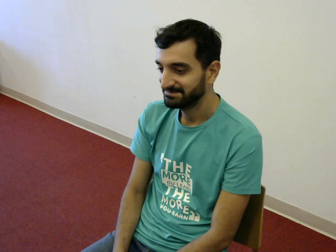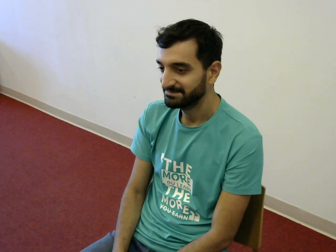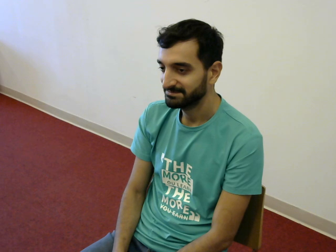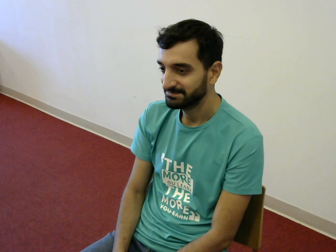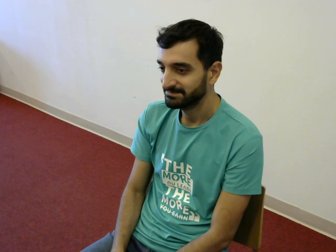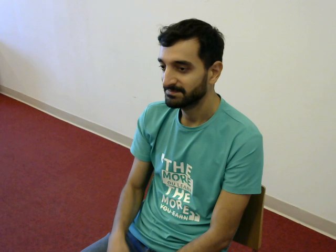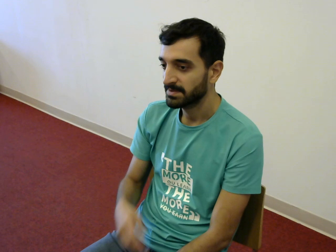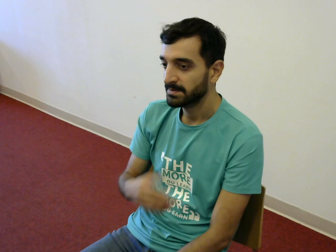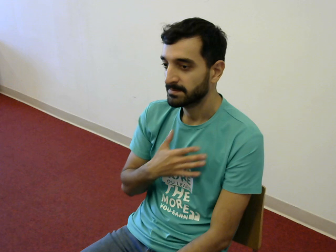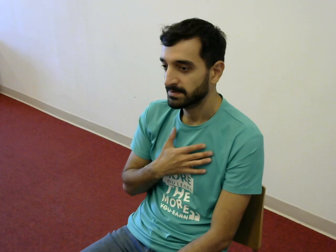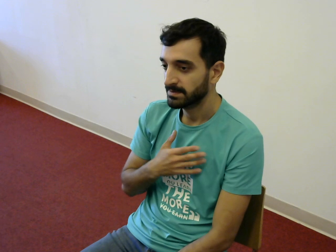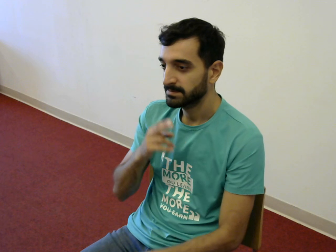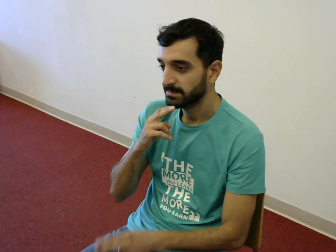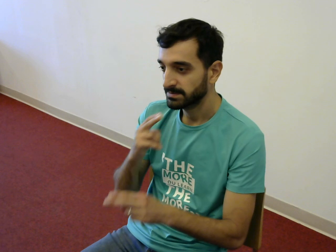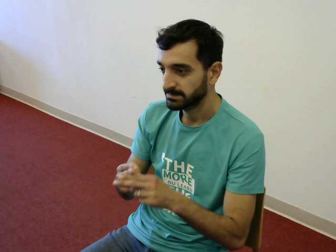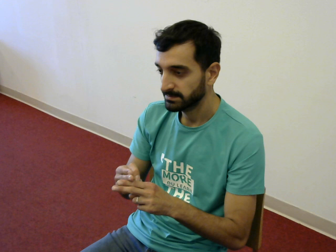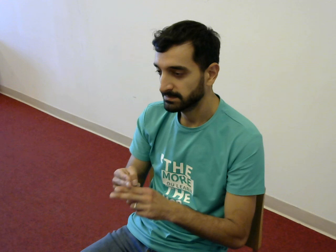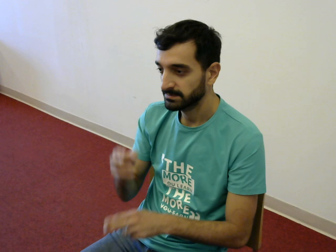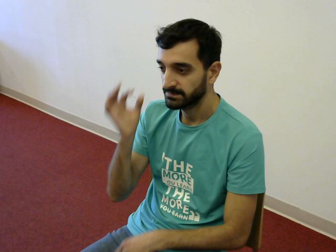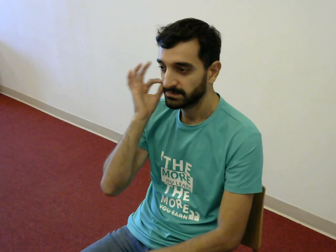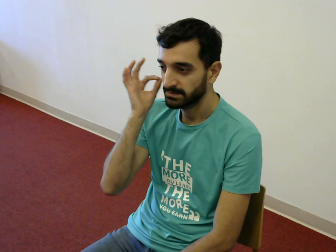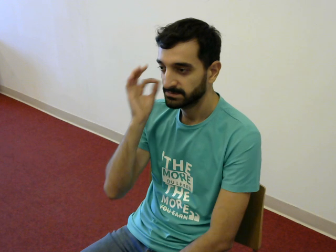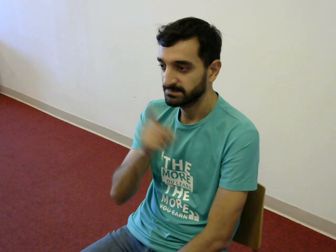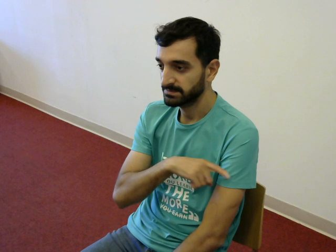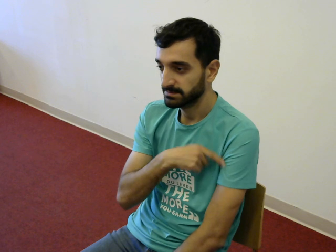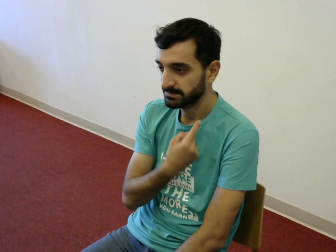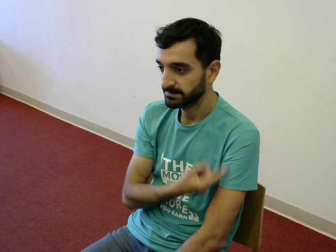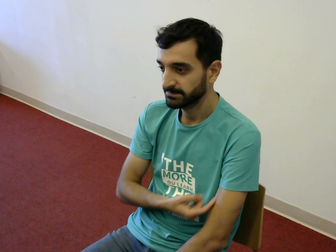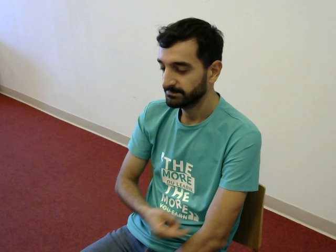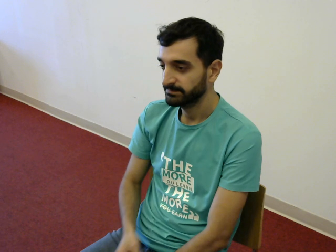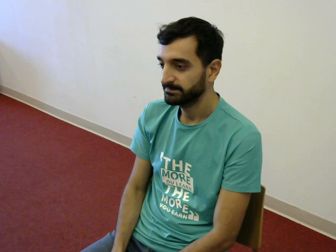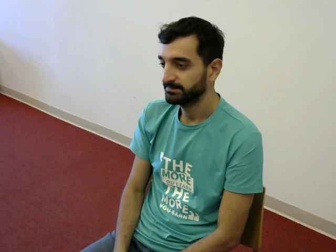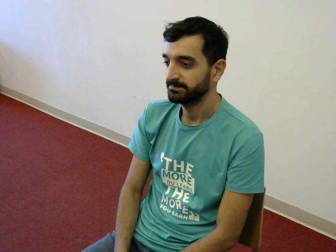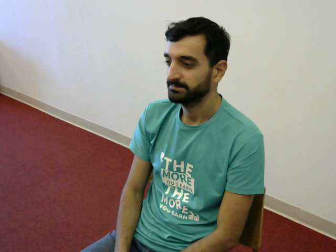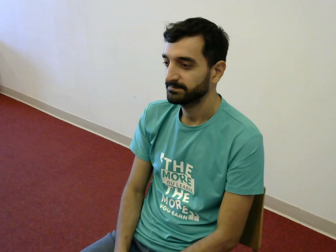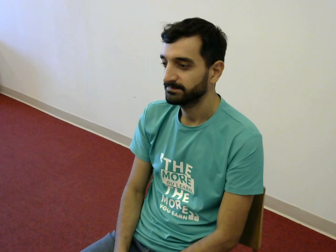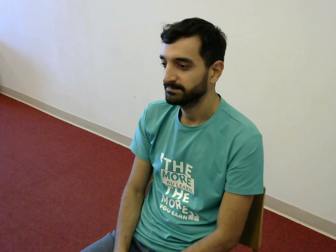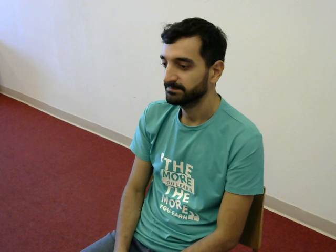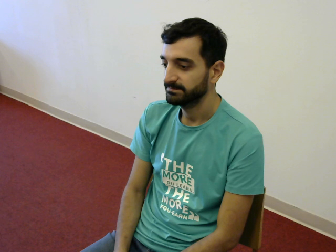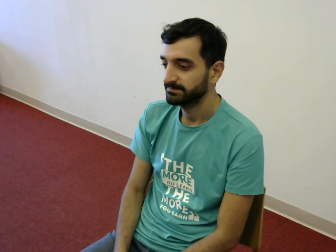Mənim bacım tibb bacısıdır